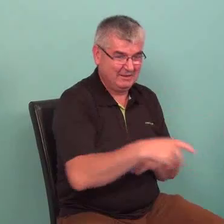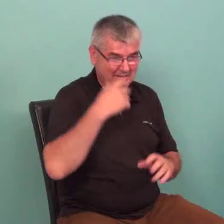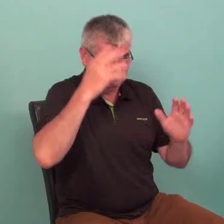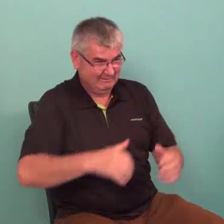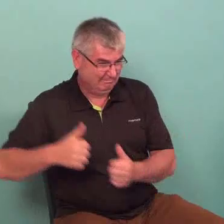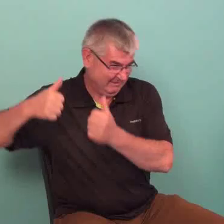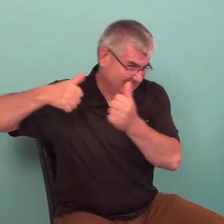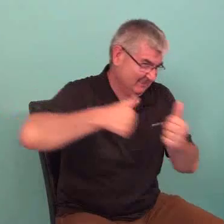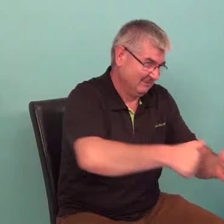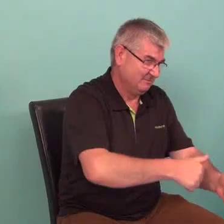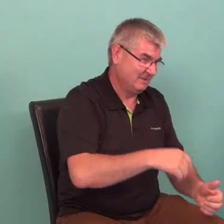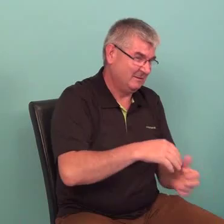Kot szybko biegnie za nim.